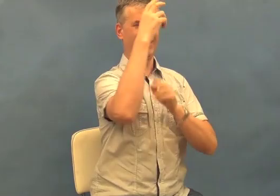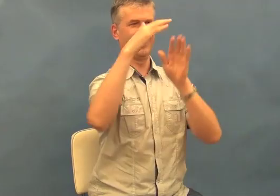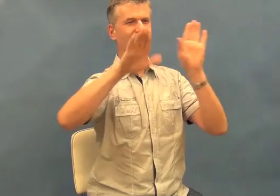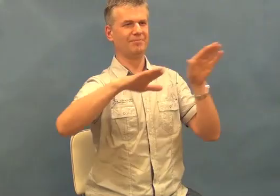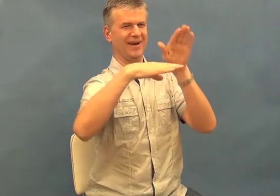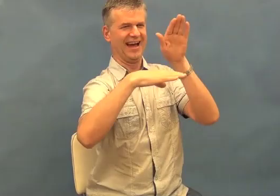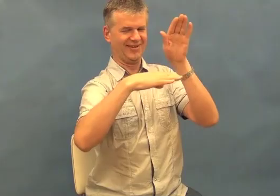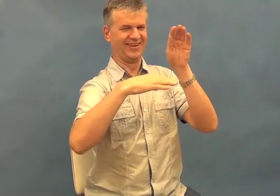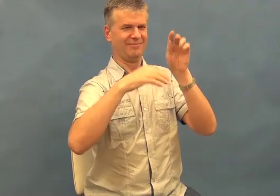Charlie Chaplin jest mały.